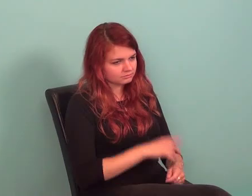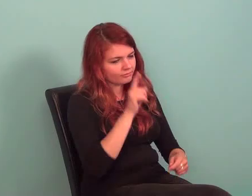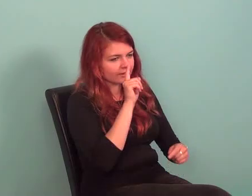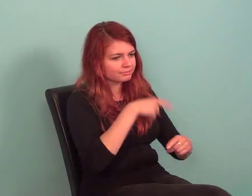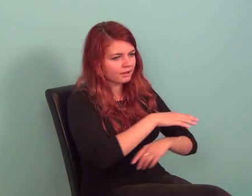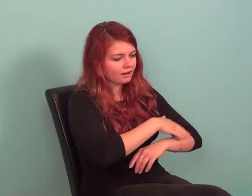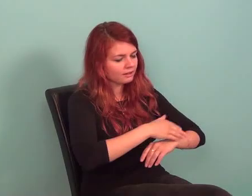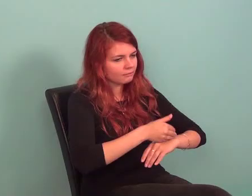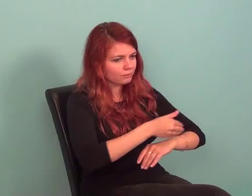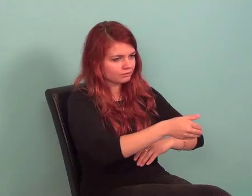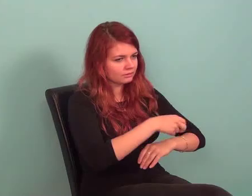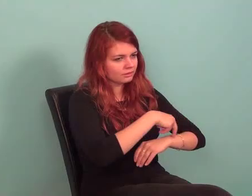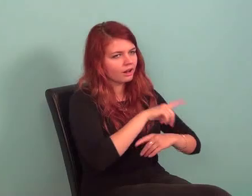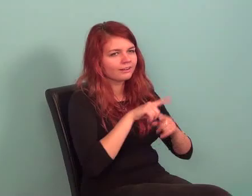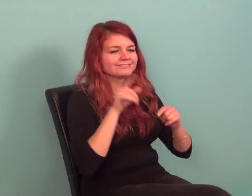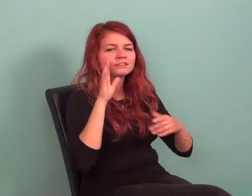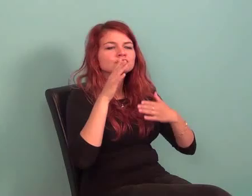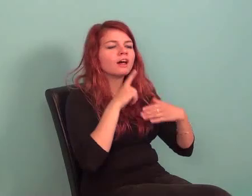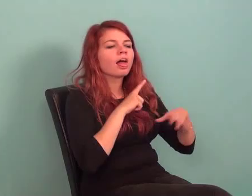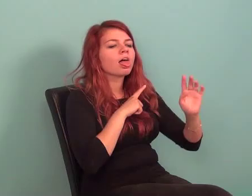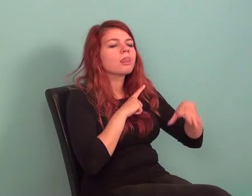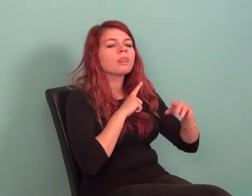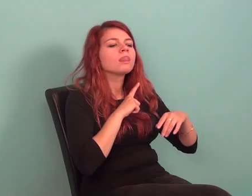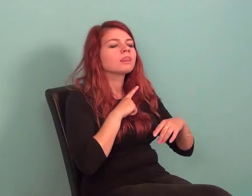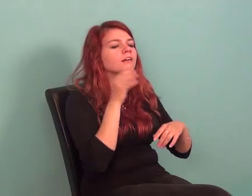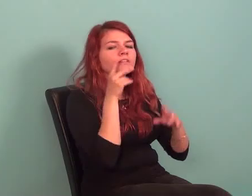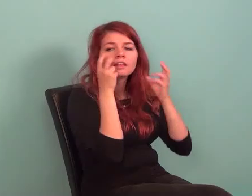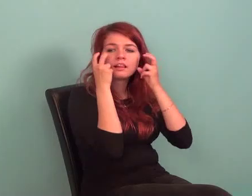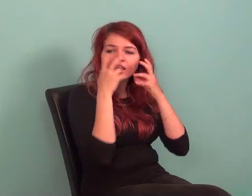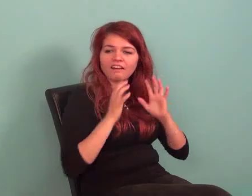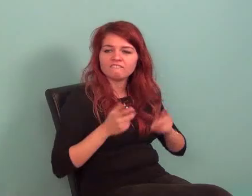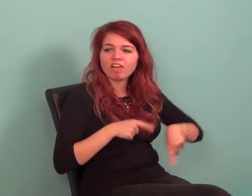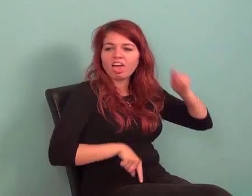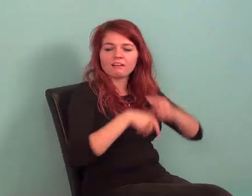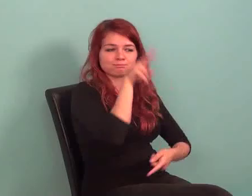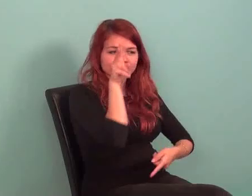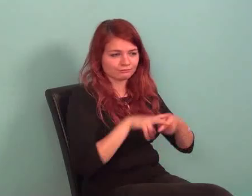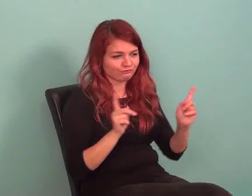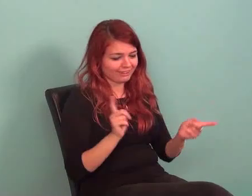Jak ktoś będzie stał blisko krawędzi peronu i zobaczy kobietę z dużymi piersiami, to może przez przypadek się cofnąć i spaść!